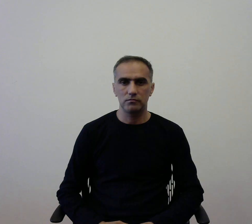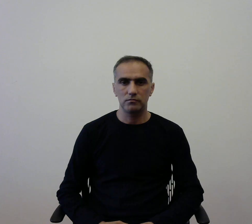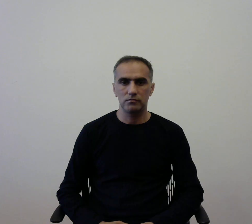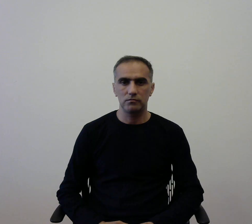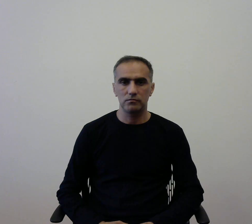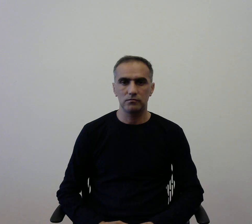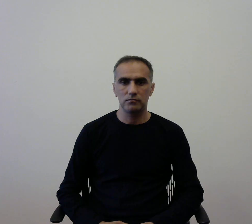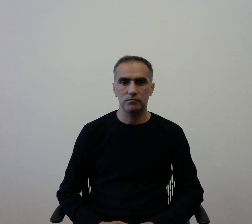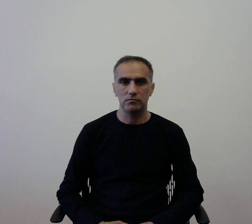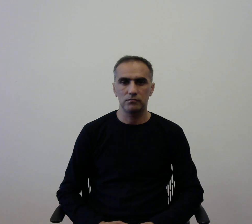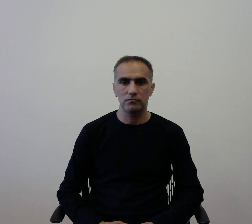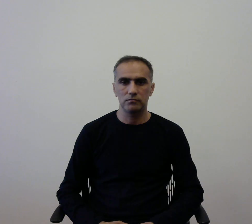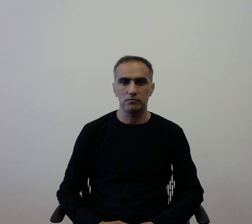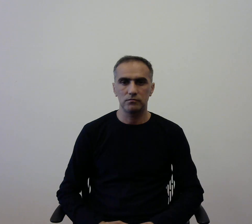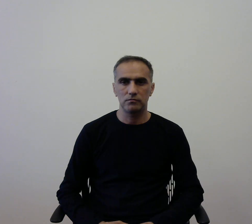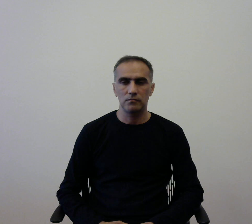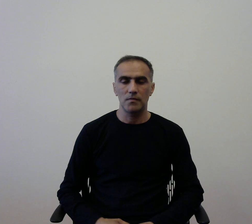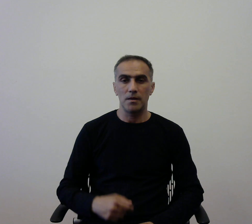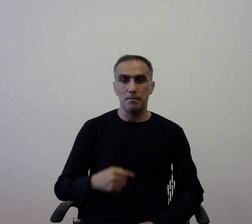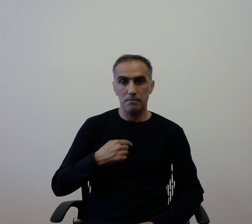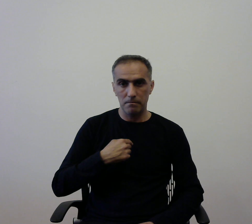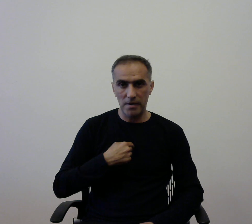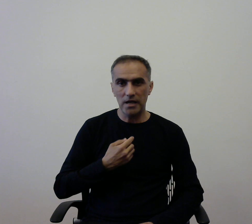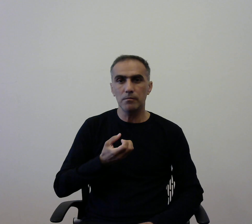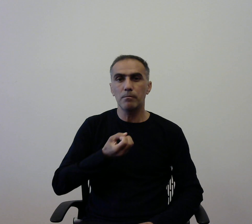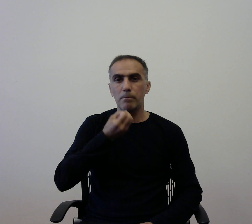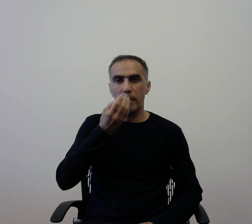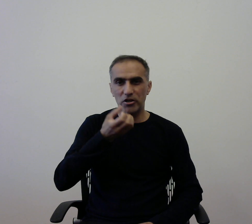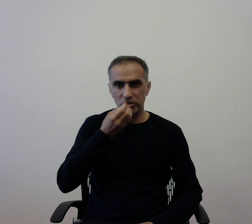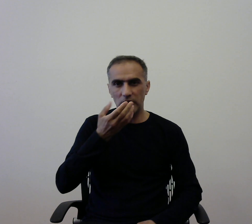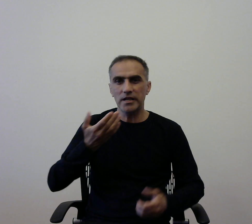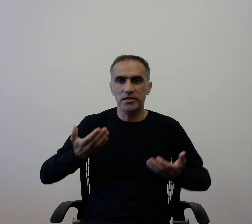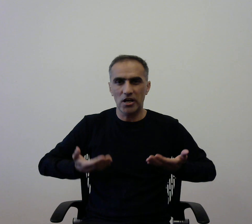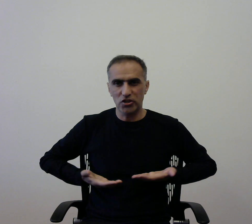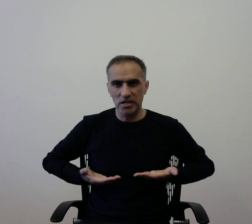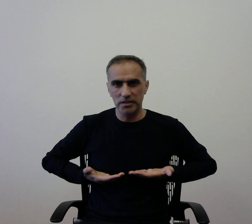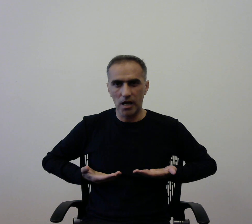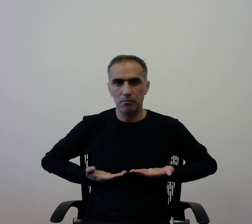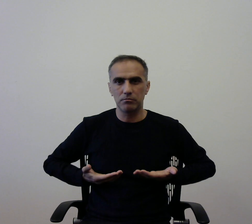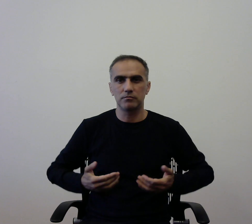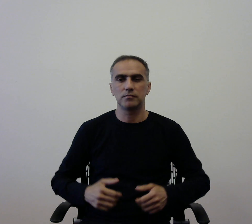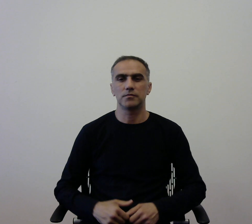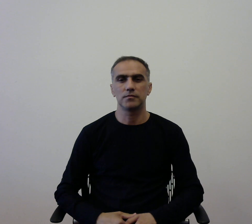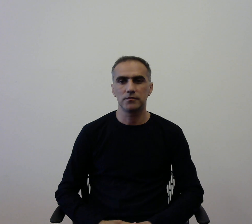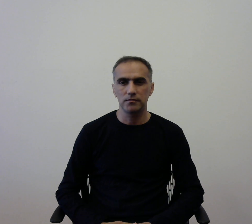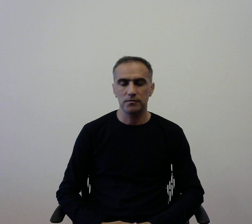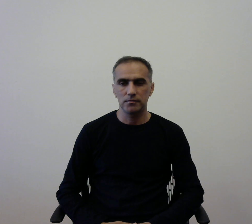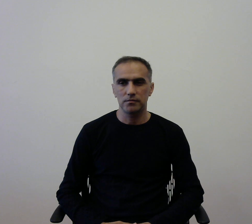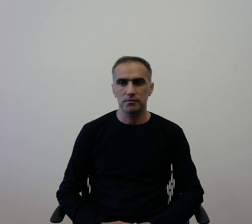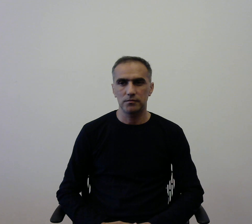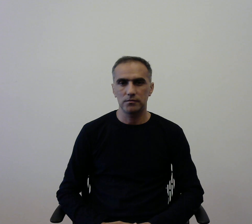Mən Bakıda yaşayıram